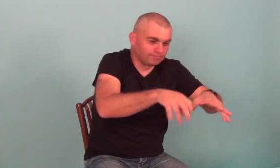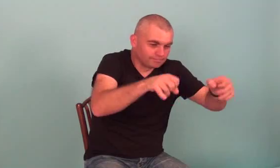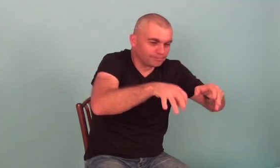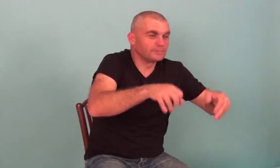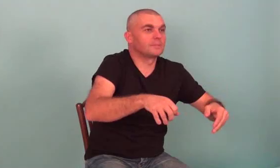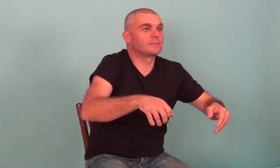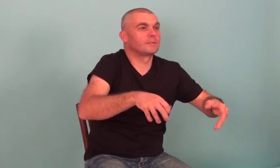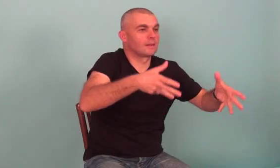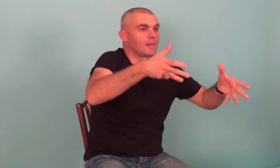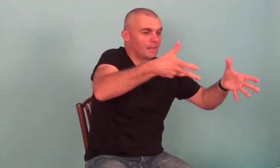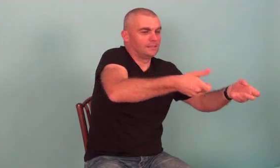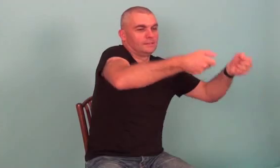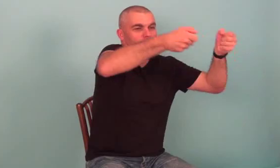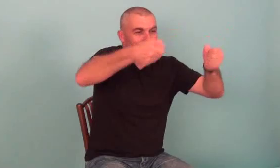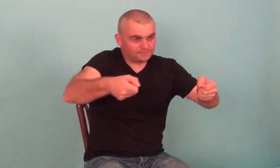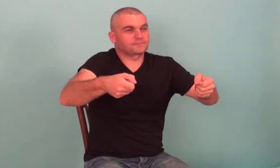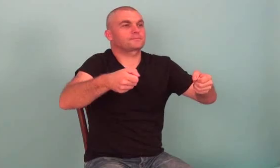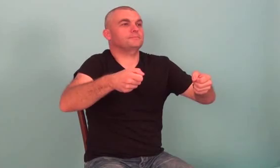Ustawiają kosz na rowerze.